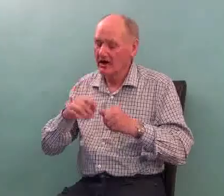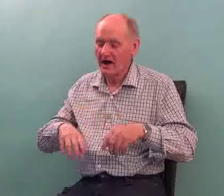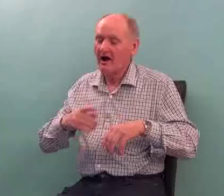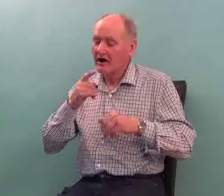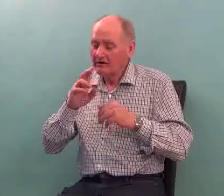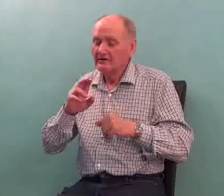Rano...